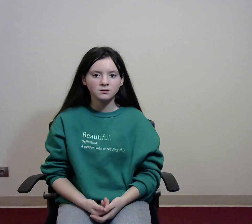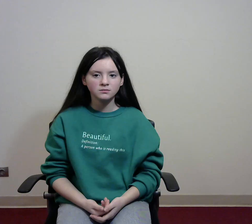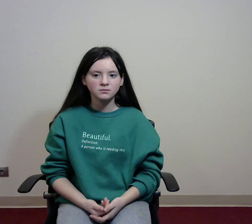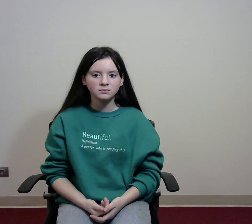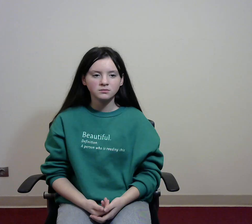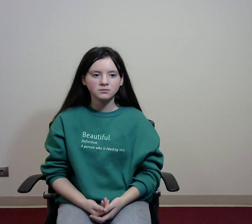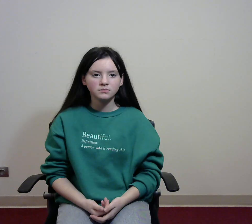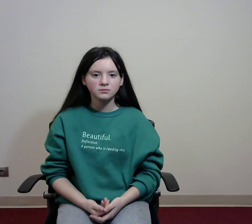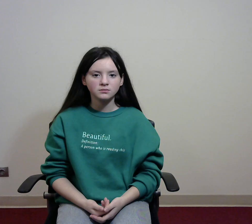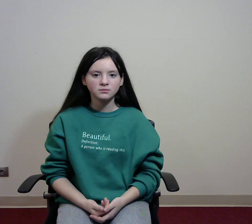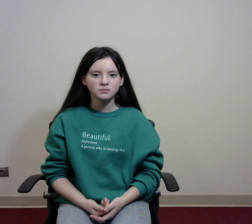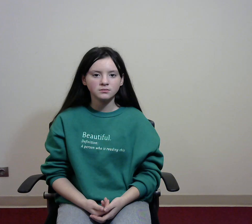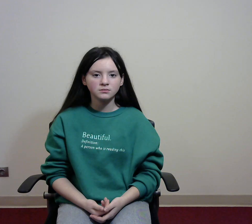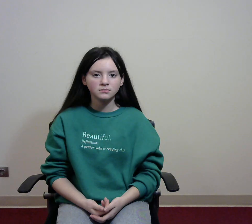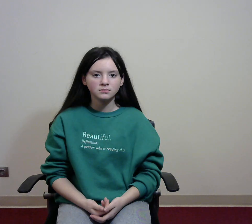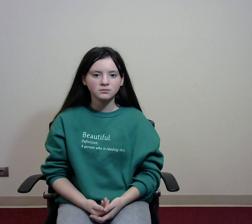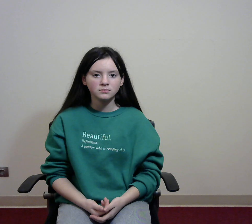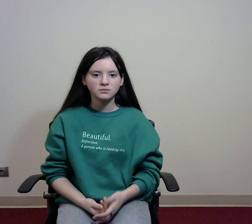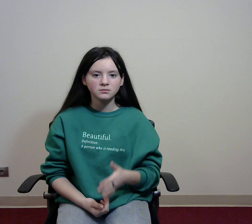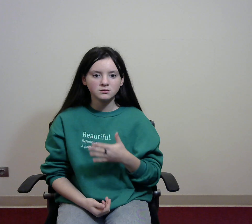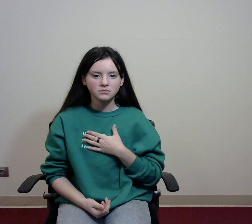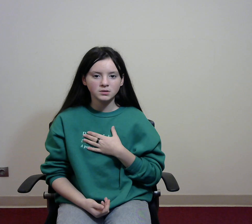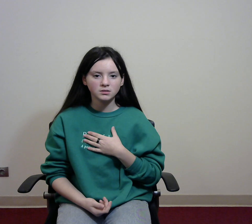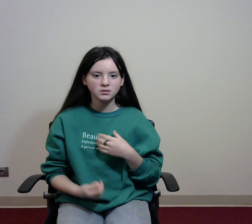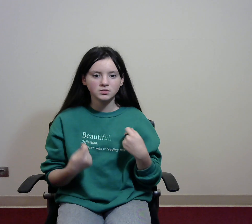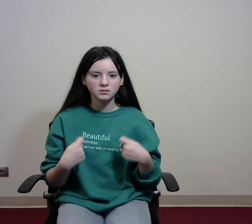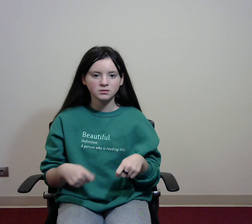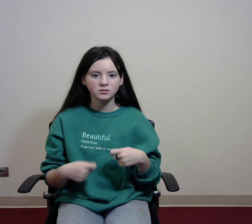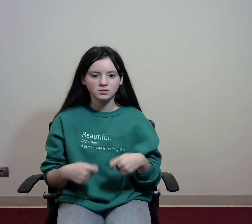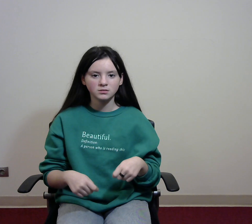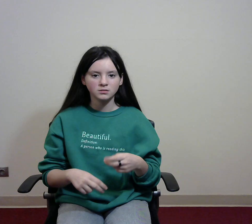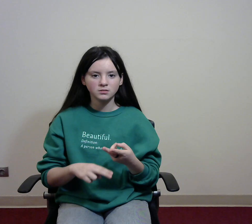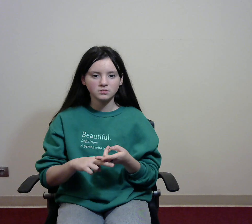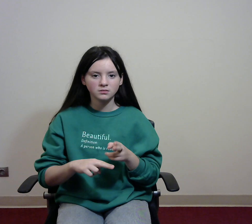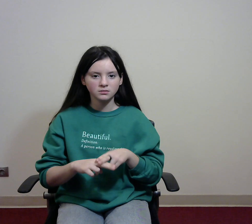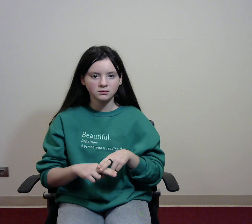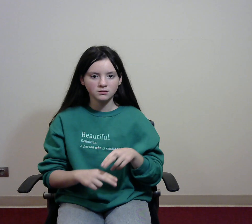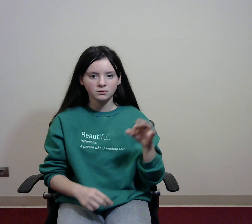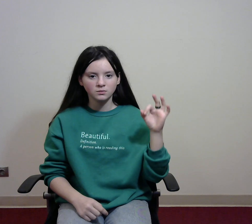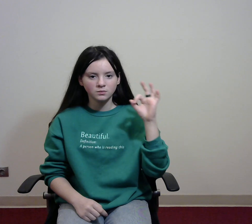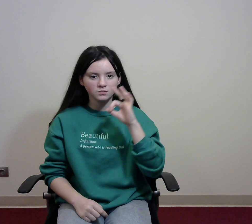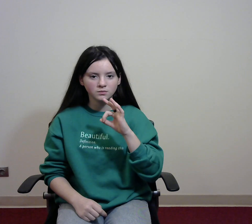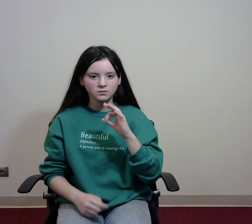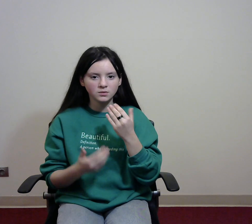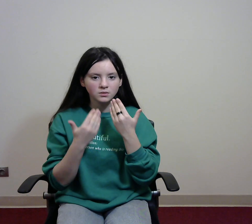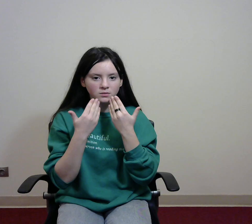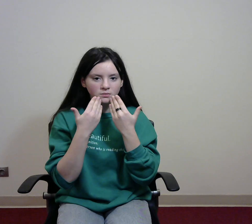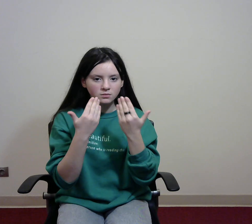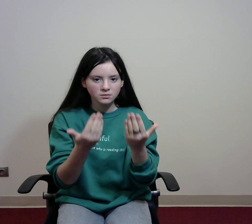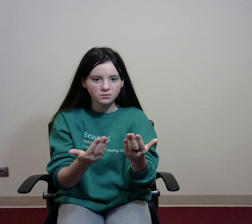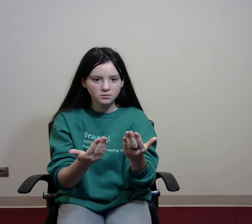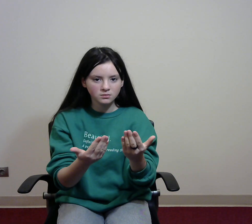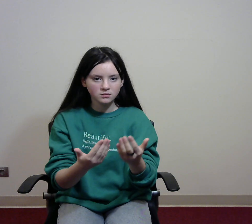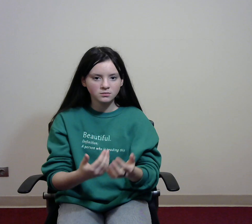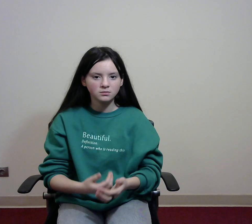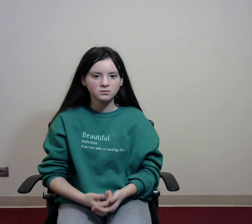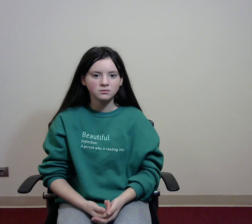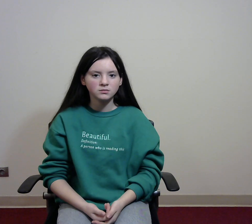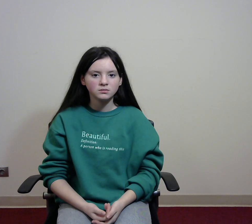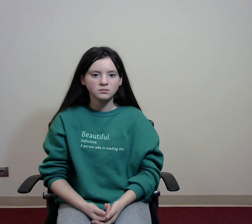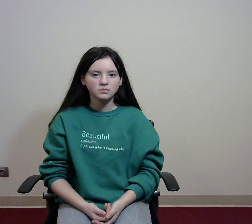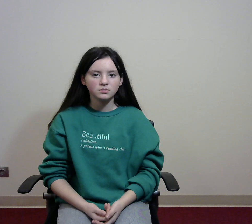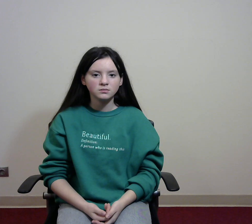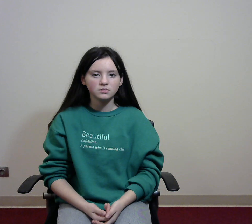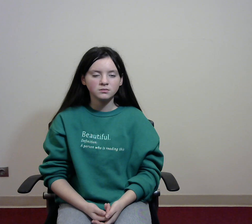Mən satıcıdan bu barədə soruşdum